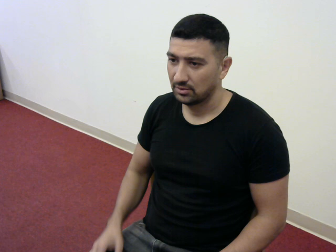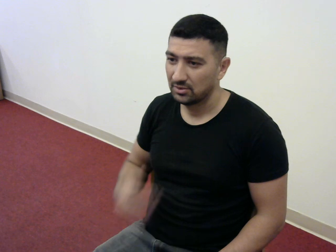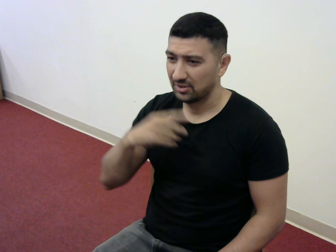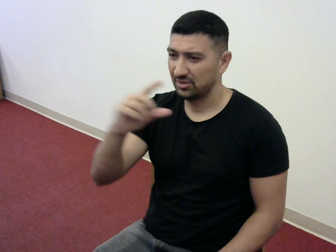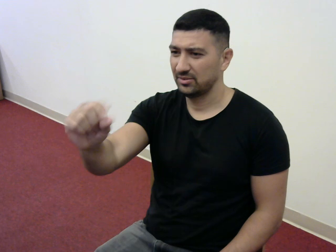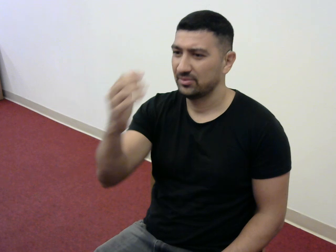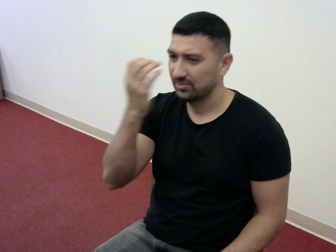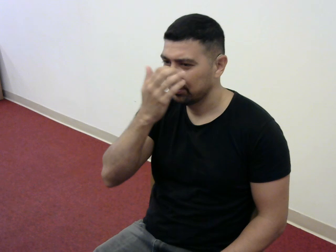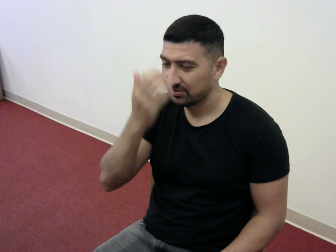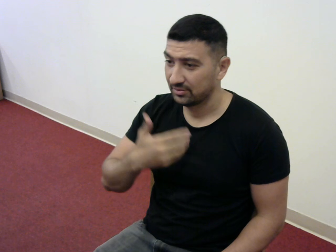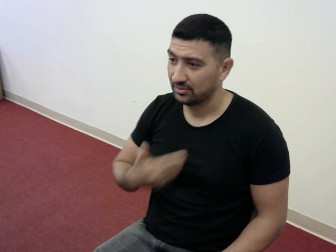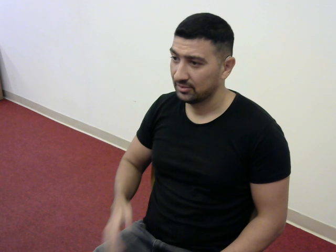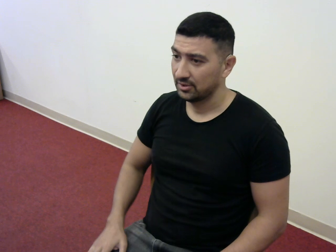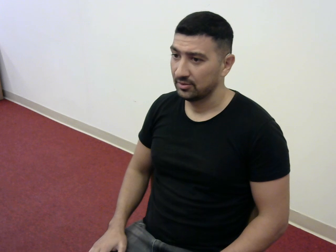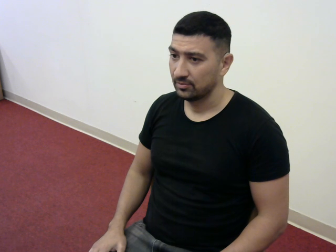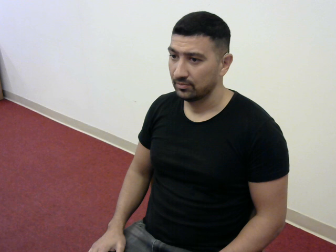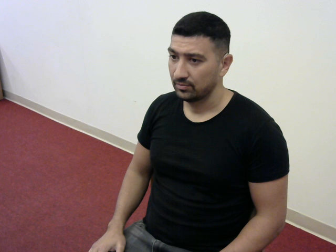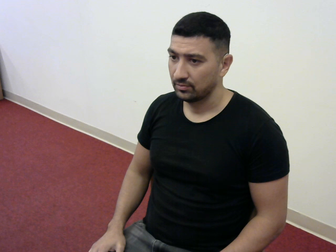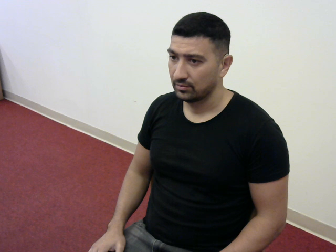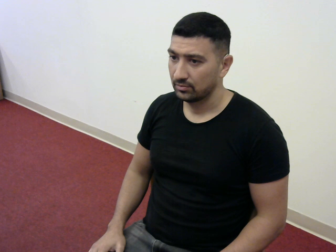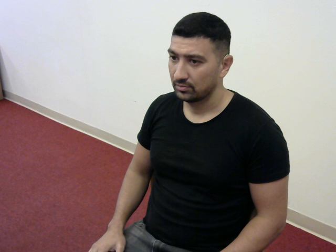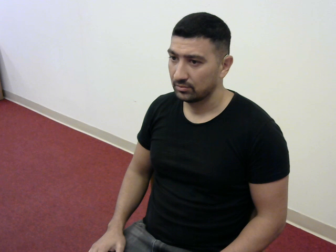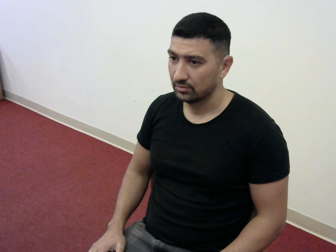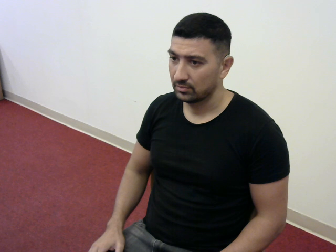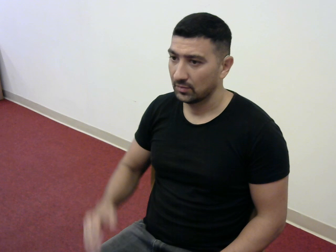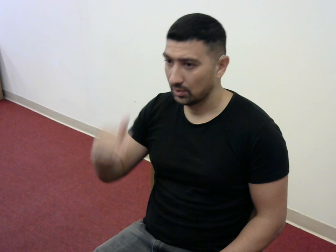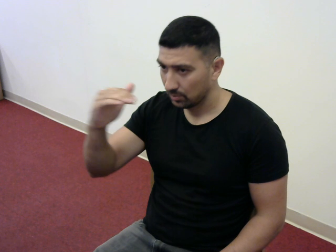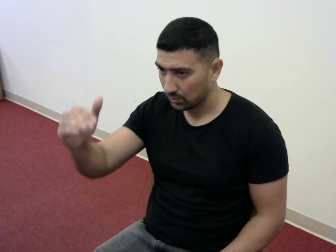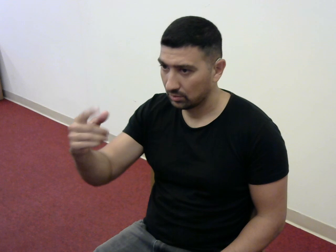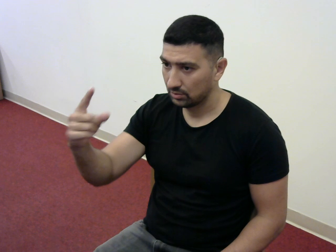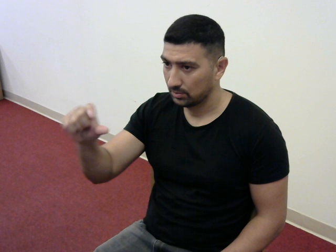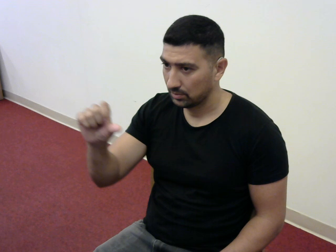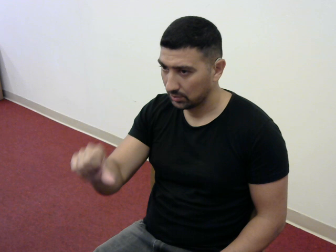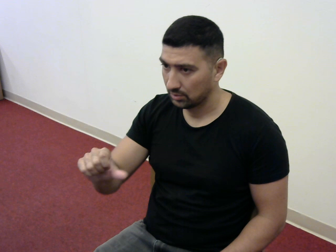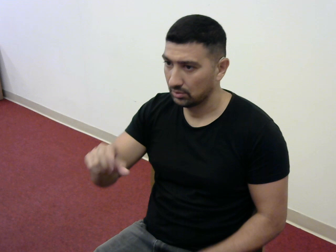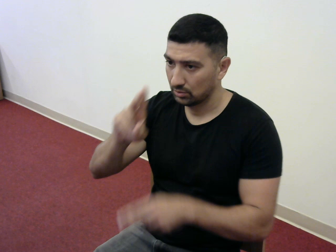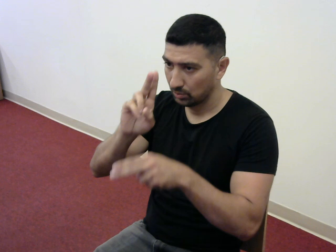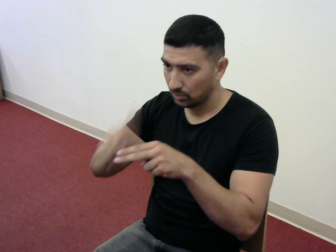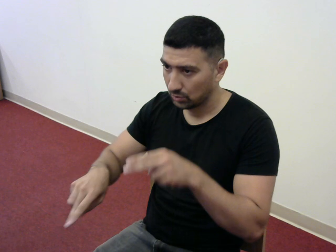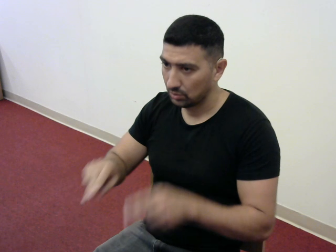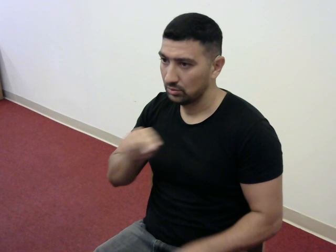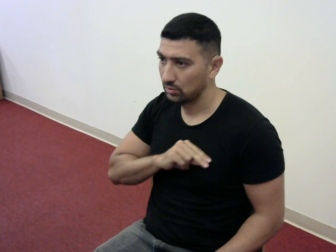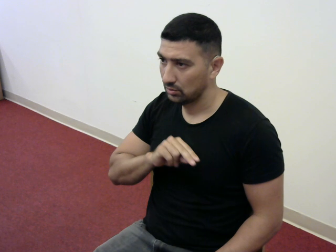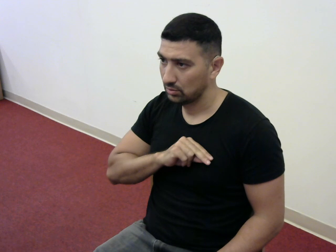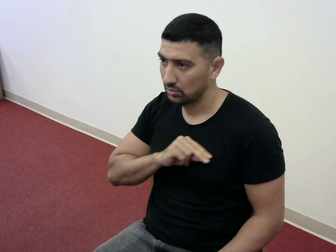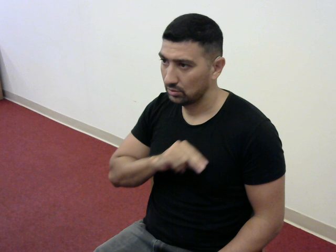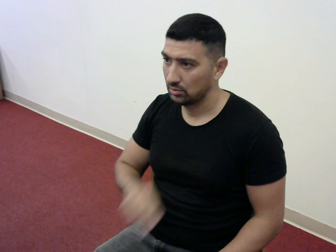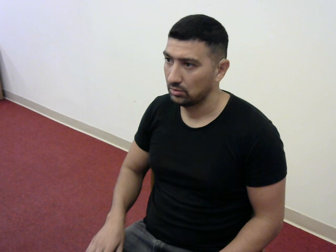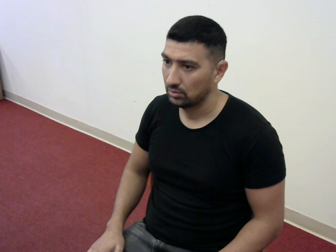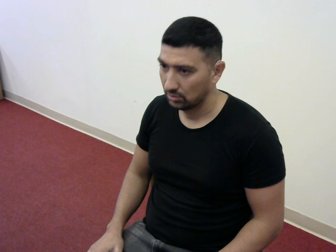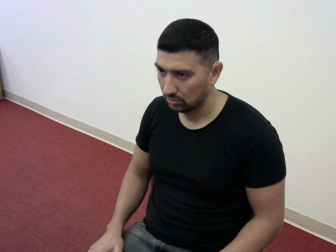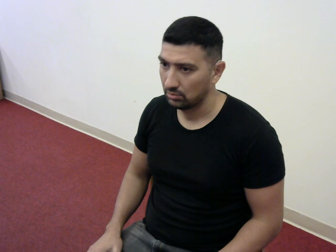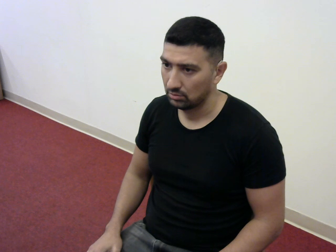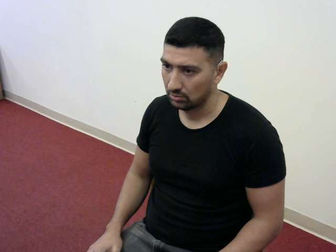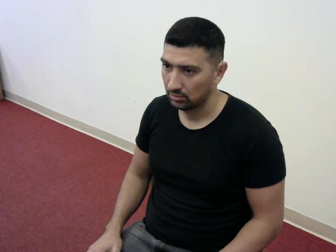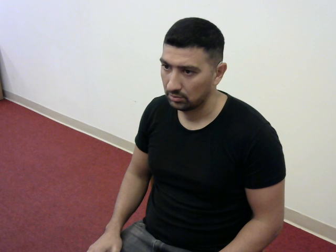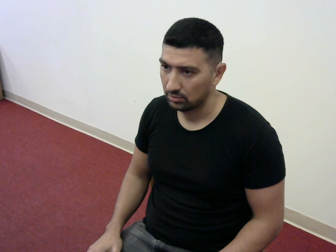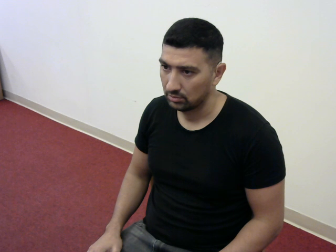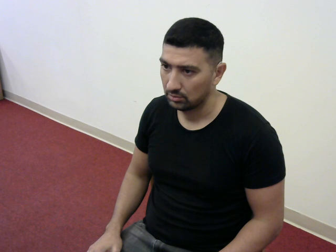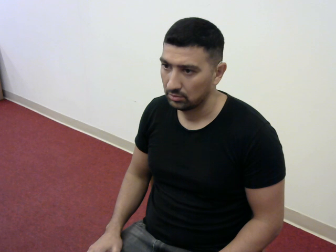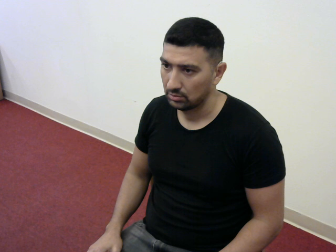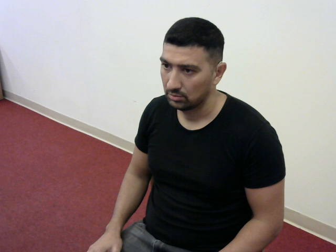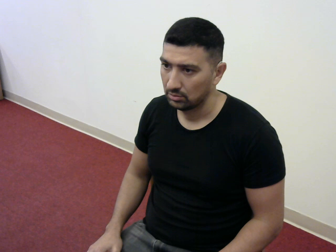Siz həftə sonu işləyirsiz?